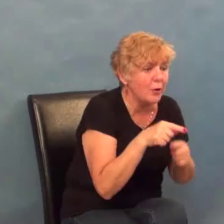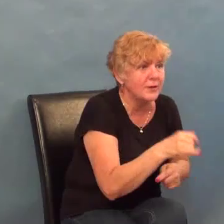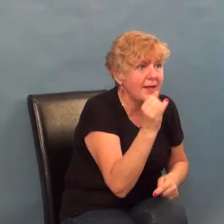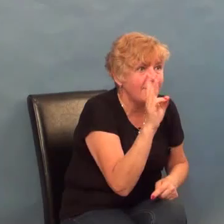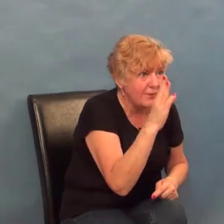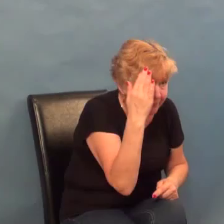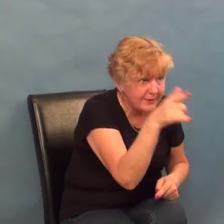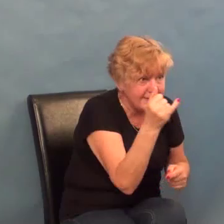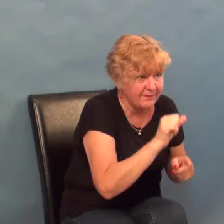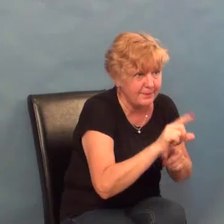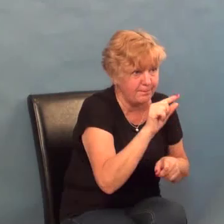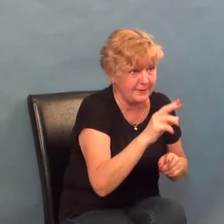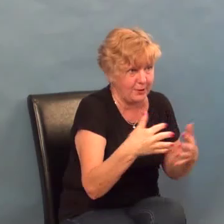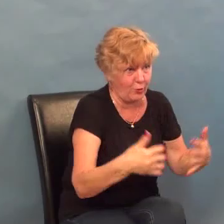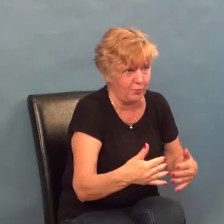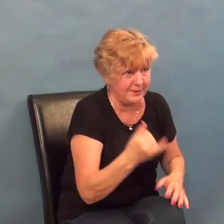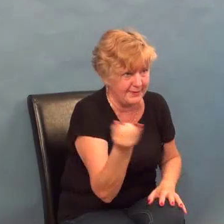Wiesz, że zawsze we wtorki jest klub PZG.